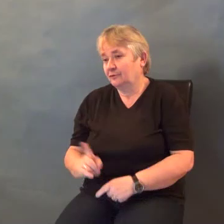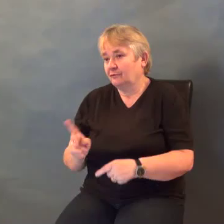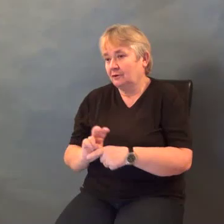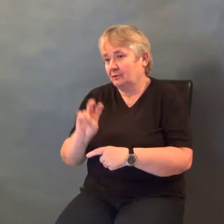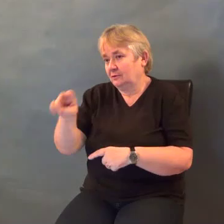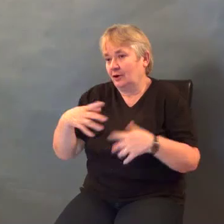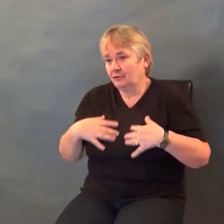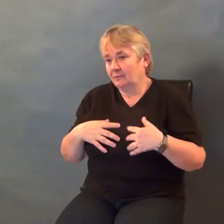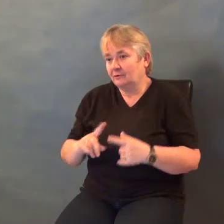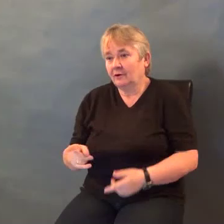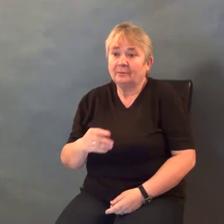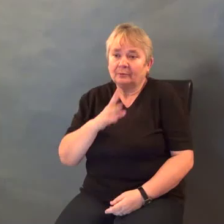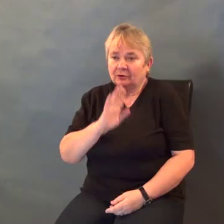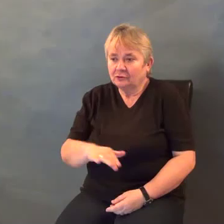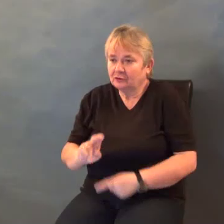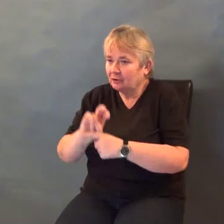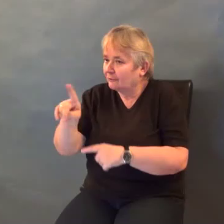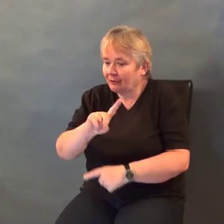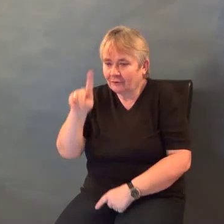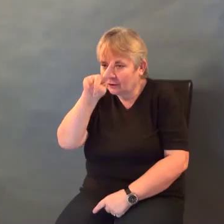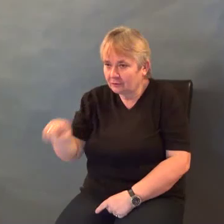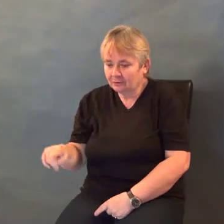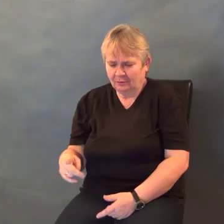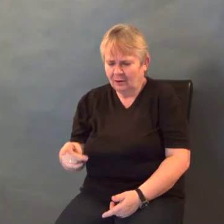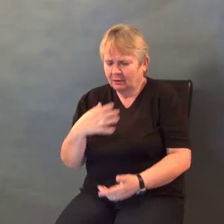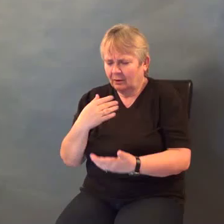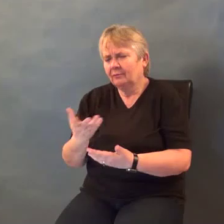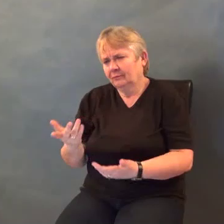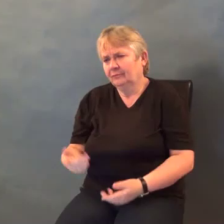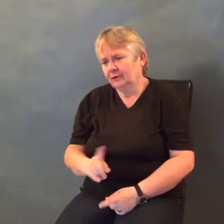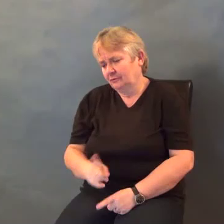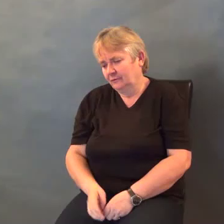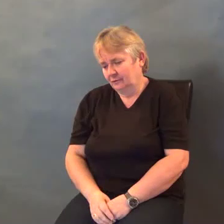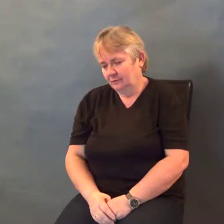Nie wolno wejść pod prysznic, dzieciom również nie wolno, bo jest znak przekreślony.